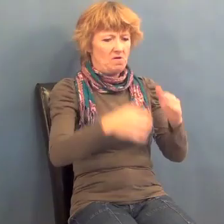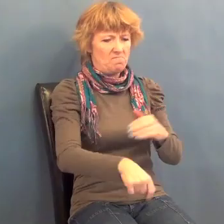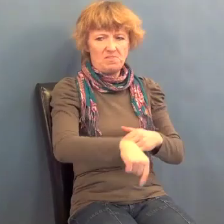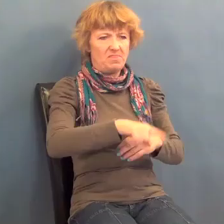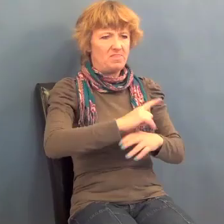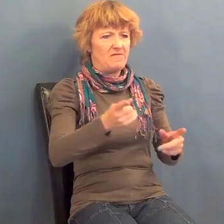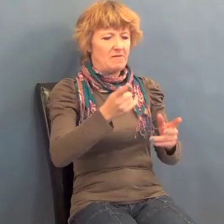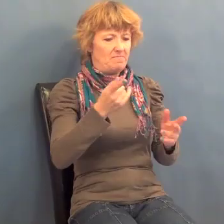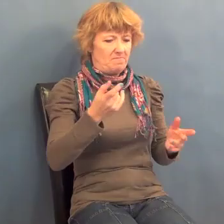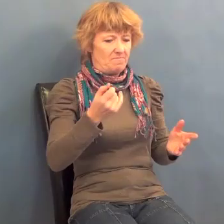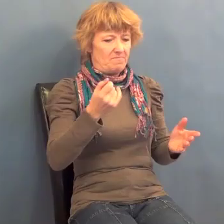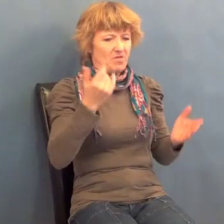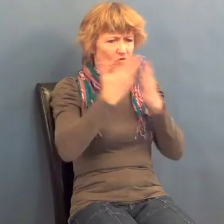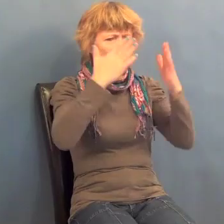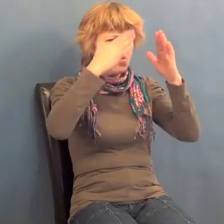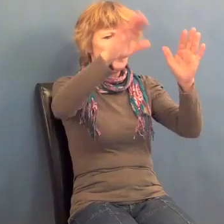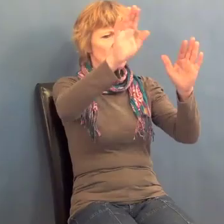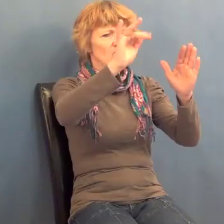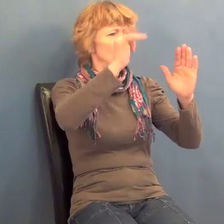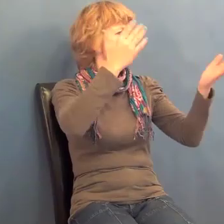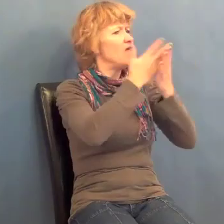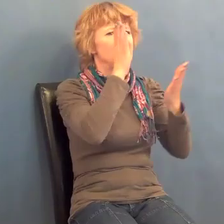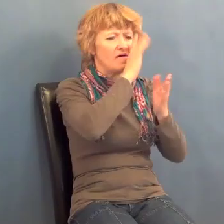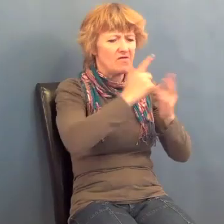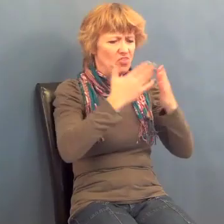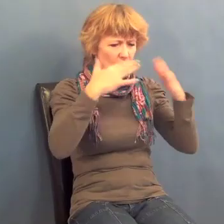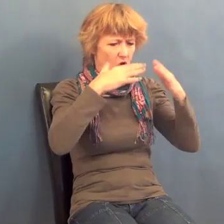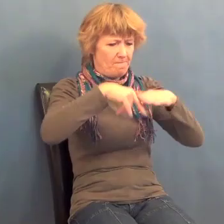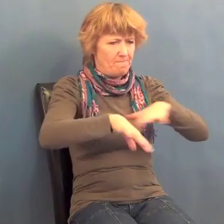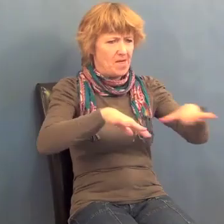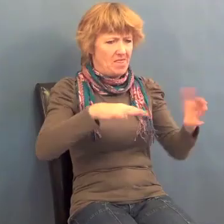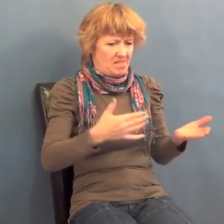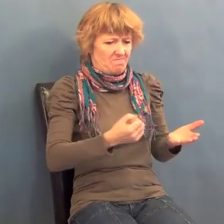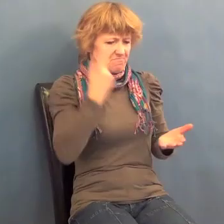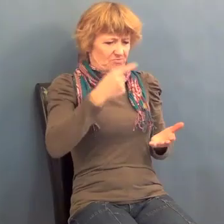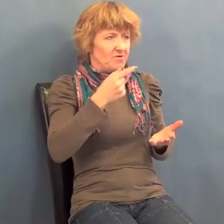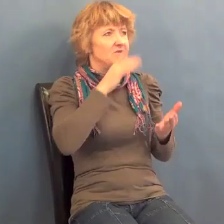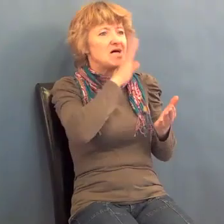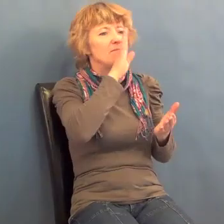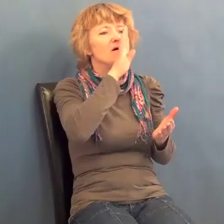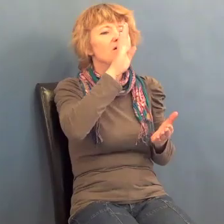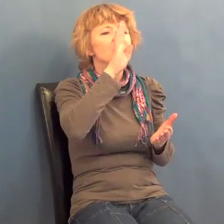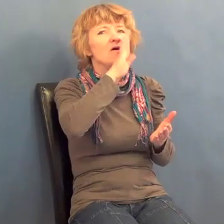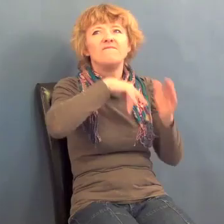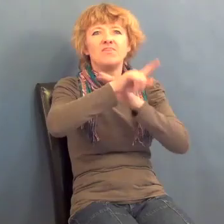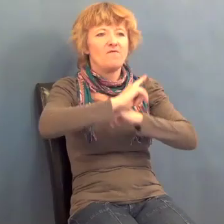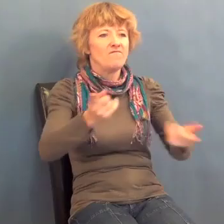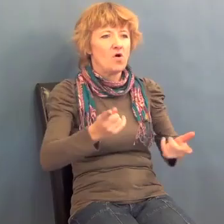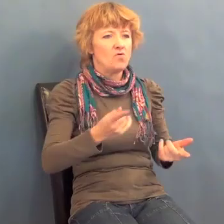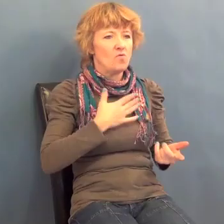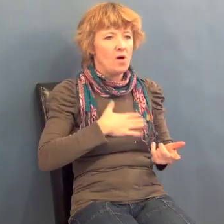W domu nie wolno, wiem że na powietrzu nie wolno się kąpać, ale w domu też nie wolno, dziwnie.